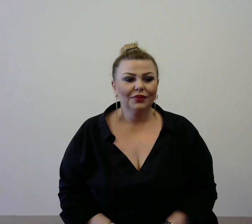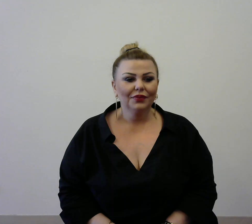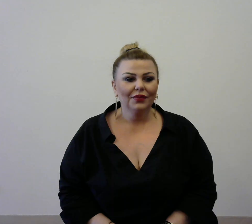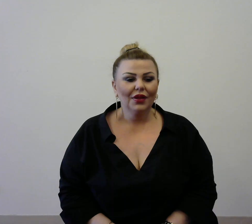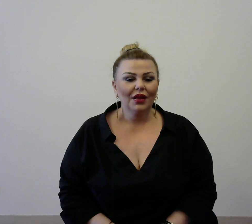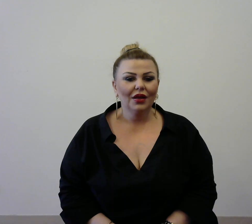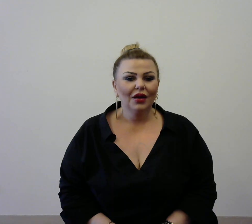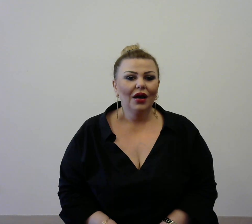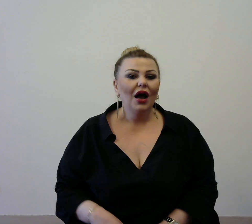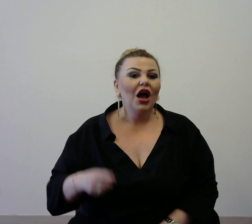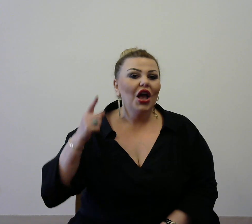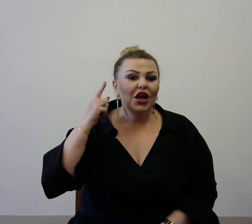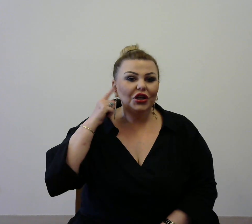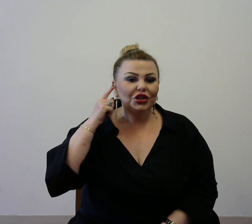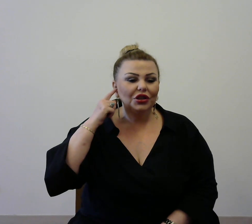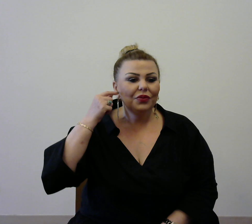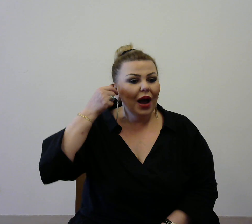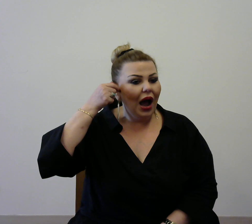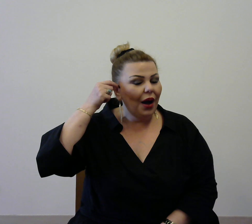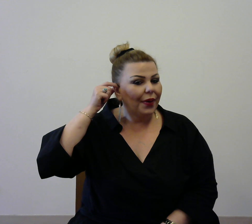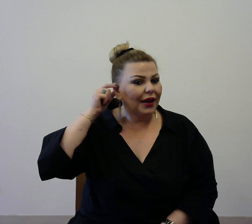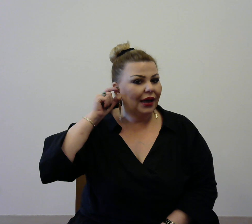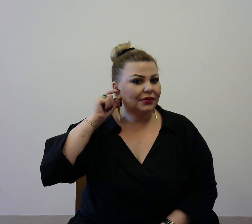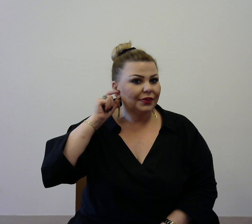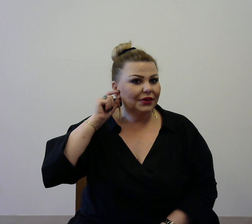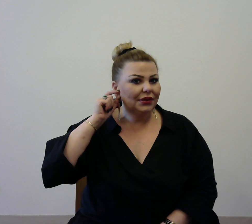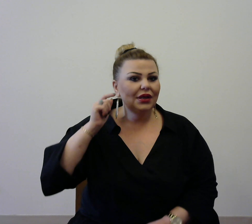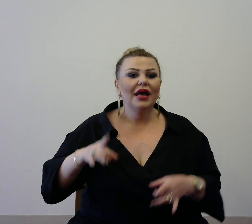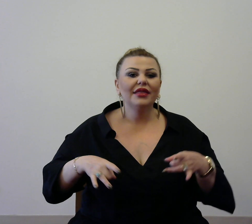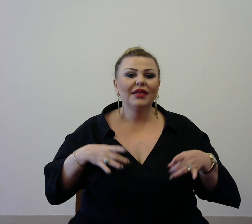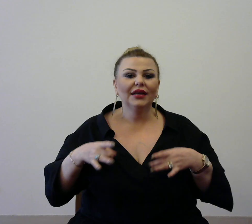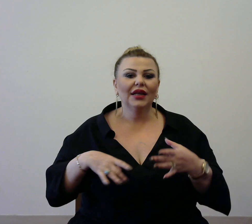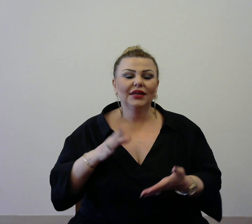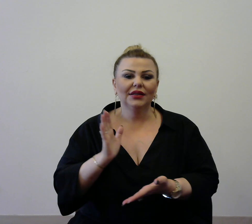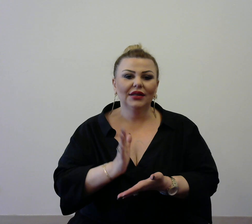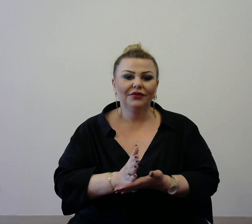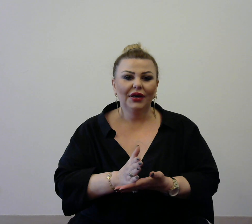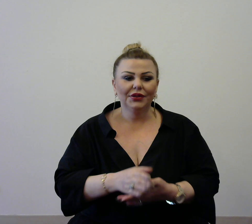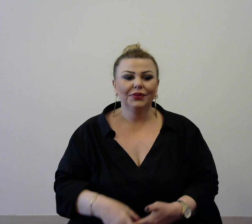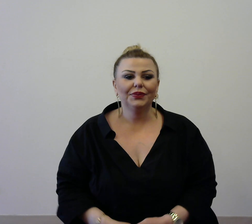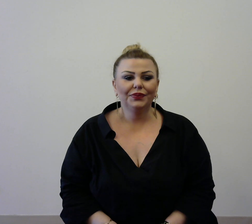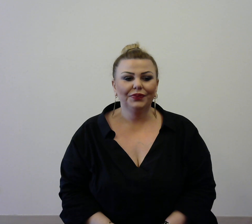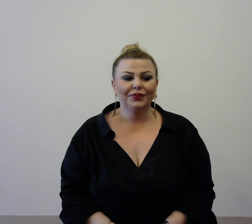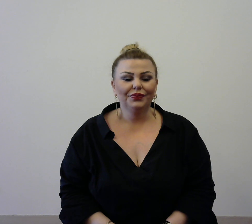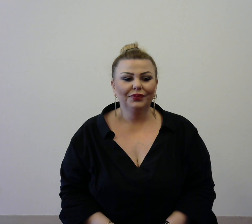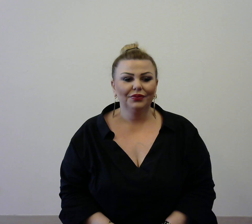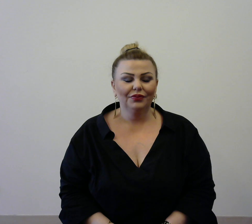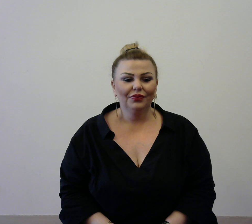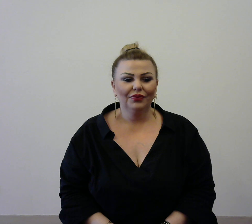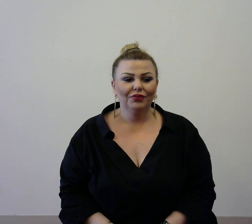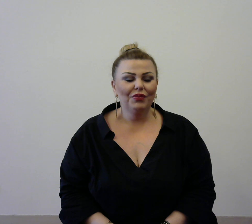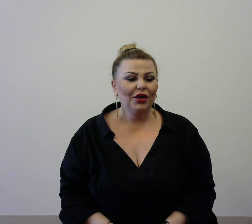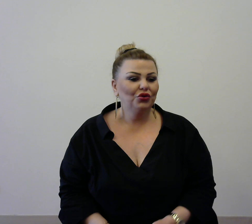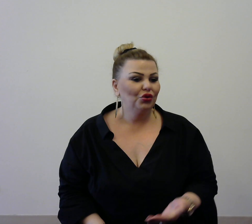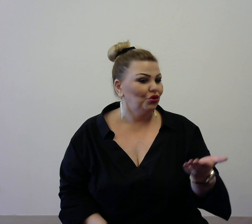Eşitmə aparatımın nasazlığı var